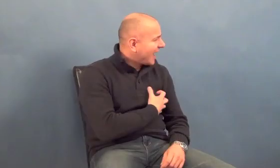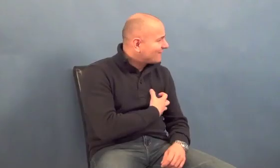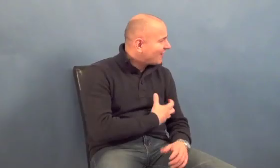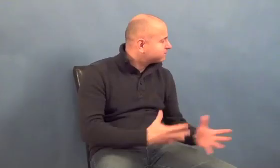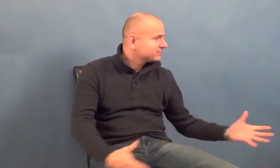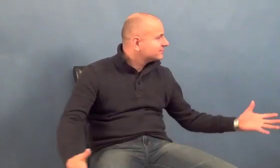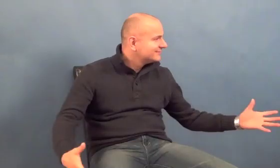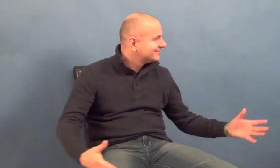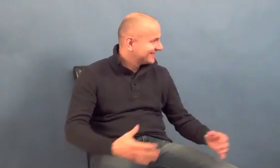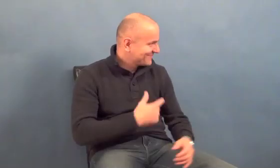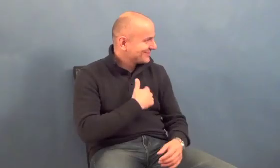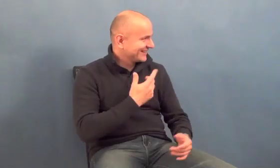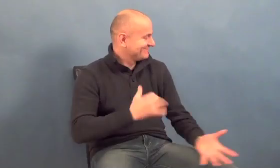Można dostać zawału.